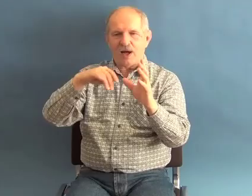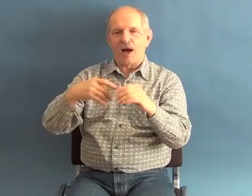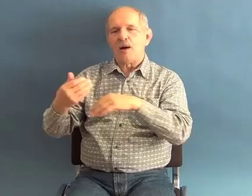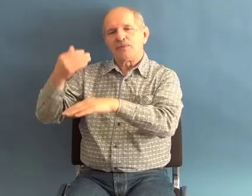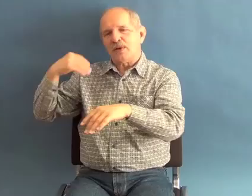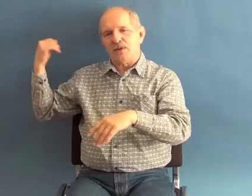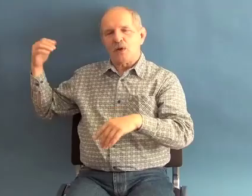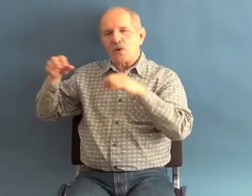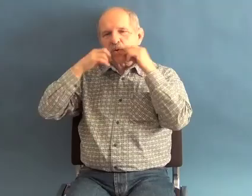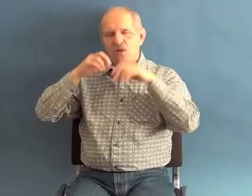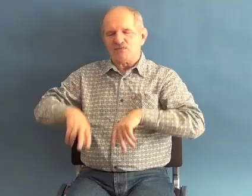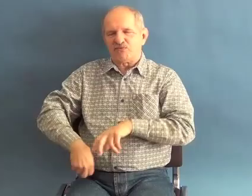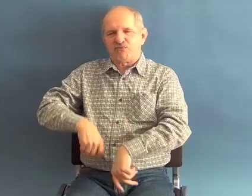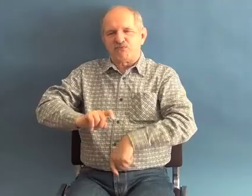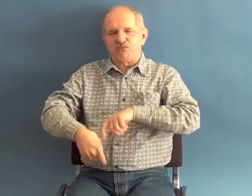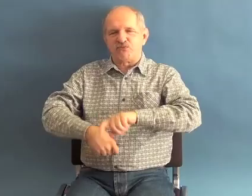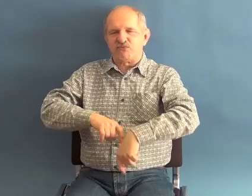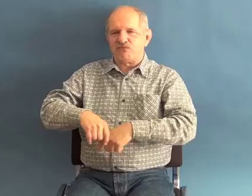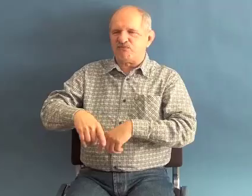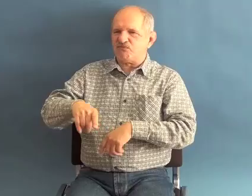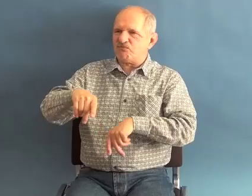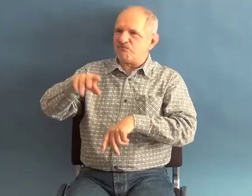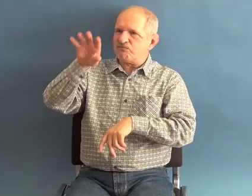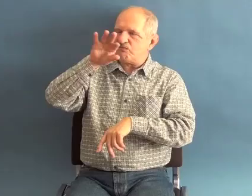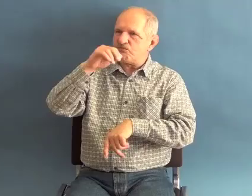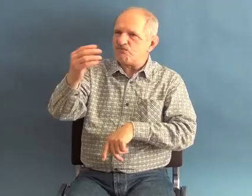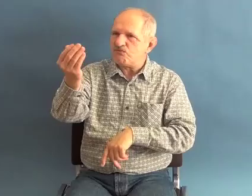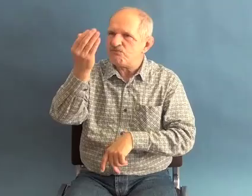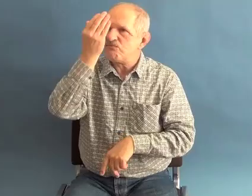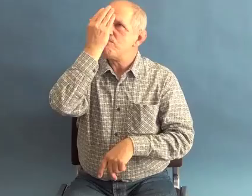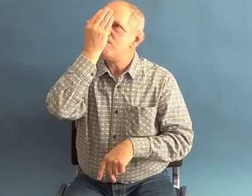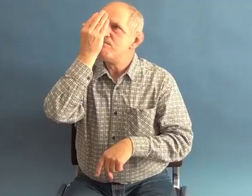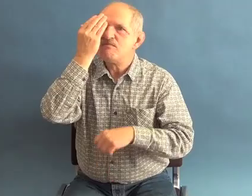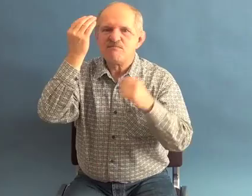Wcześniej przyszedł kot i podszedł bardzo blisko, dotykając nosem akwarium.